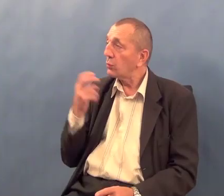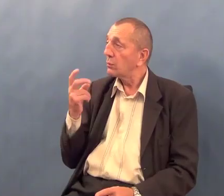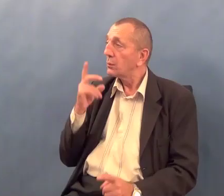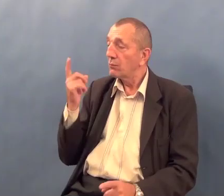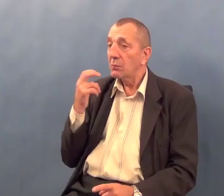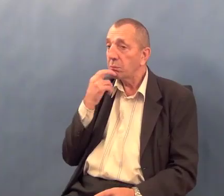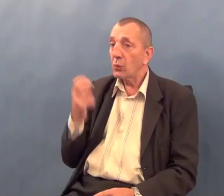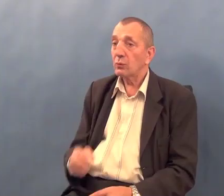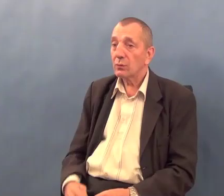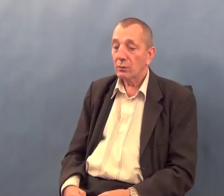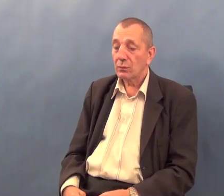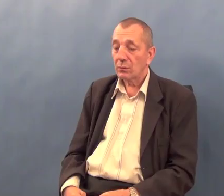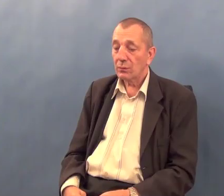Uwaga na prąd.